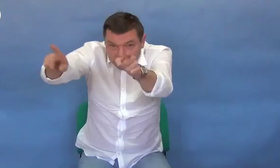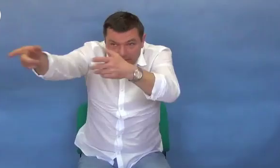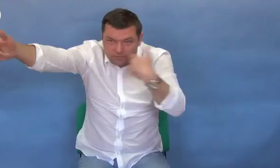Nie ma.